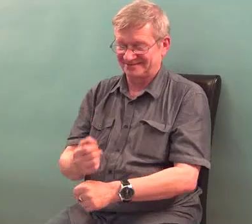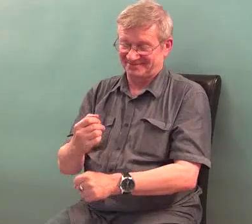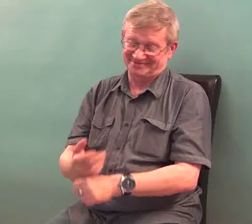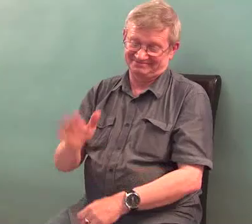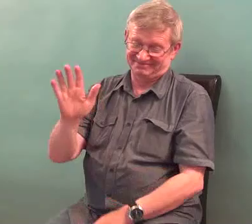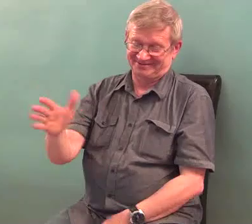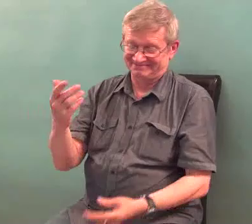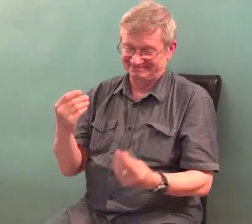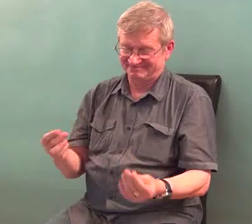Wspaniale, że ją masz.